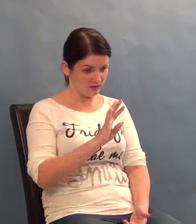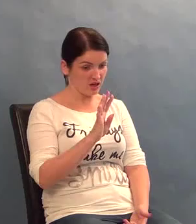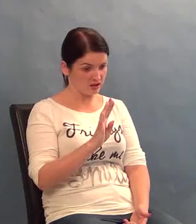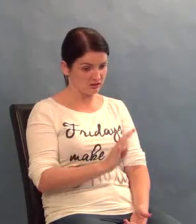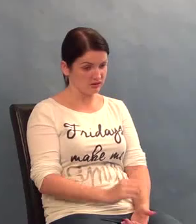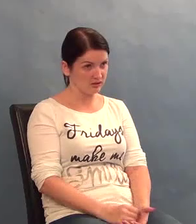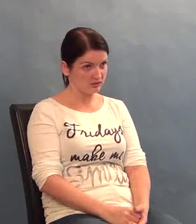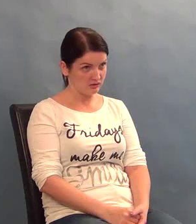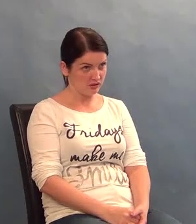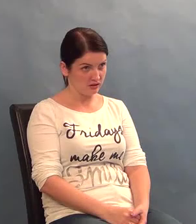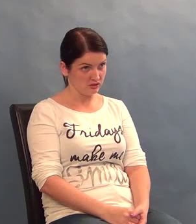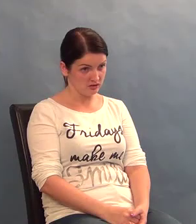Pytam się tylko o rano.